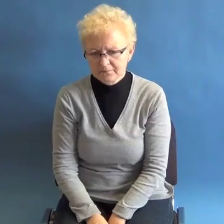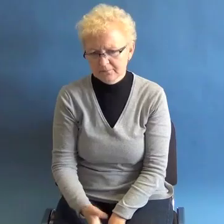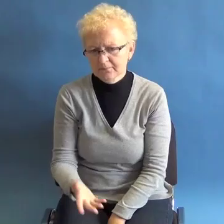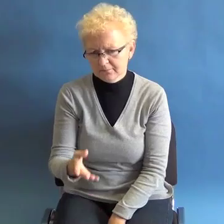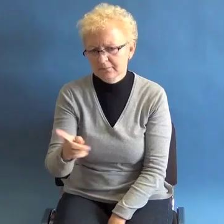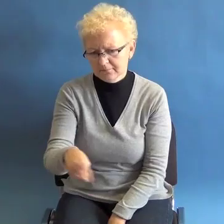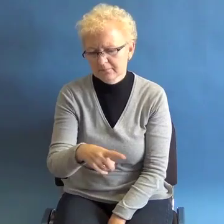Skreślony.